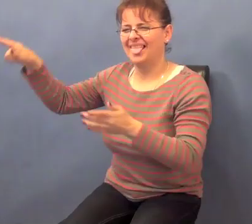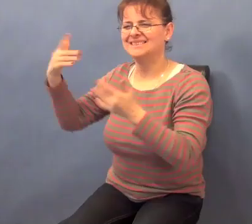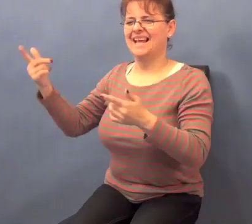Ja wygram.